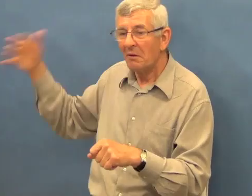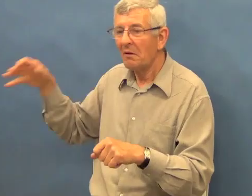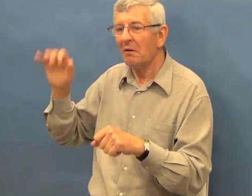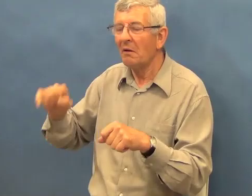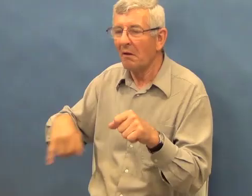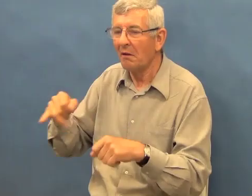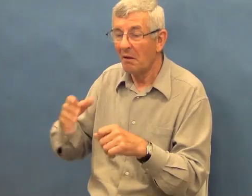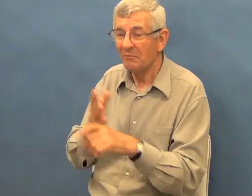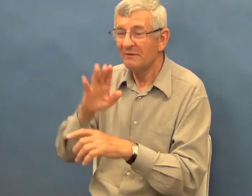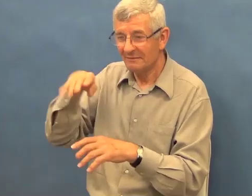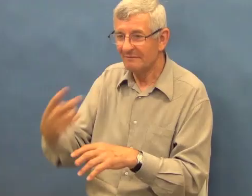Prowadzi rower z powodu wcześniejszego upadku.